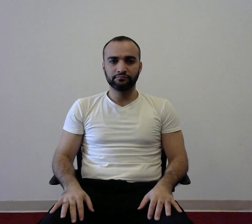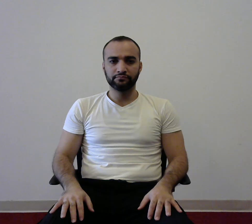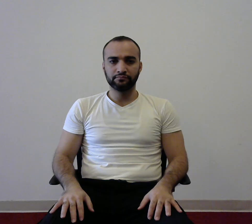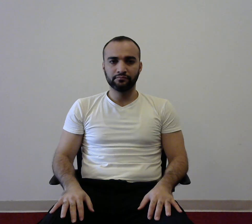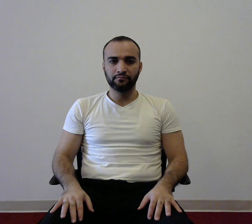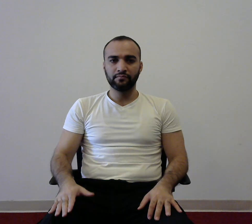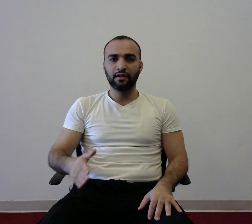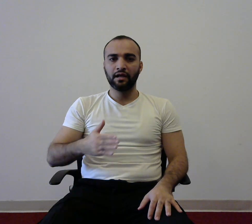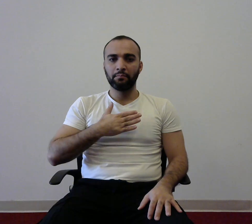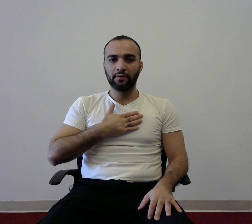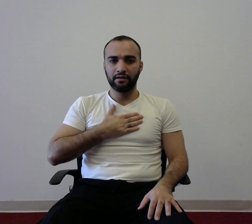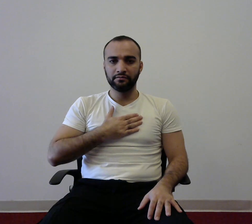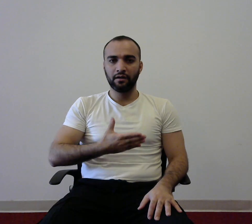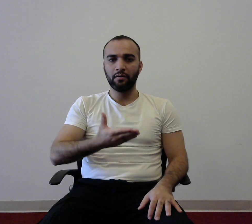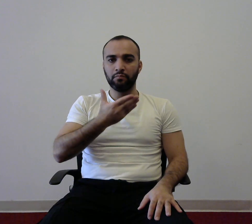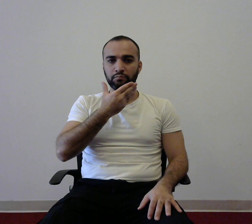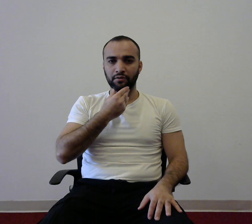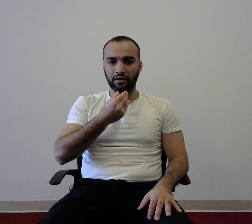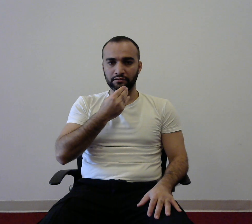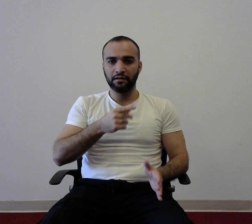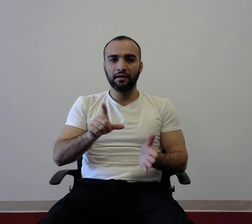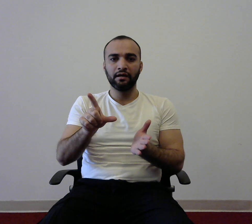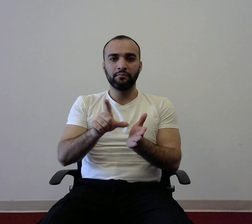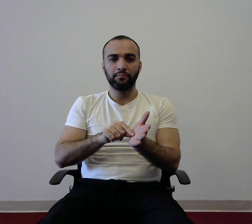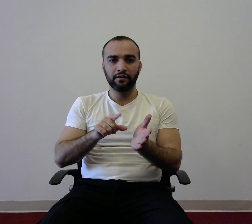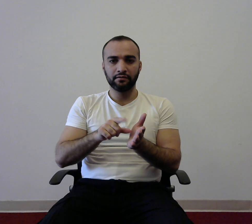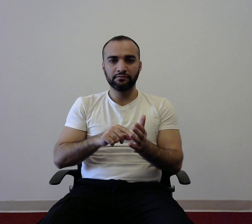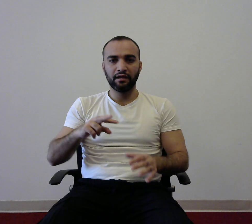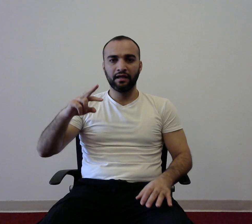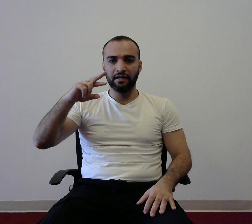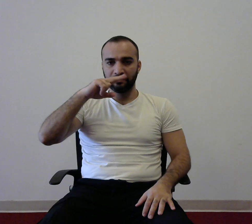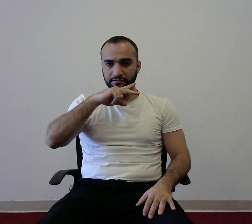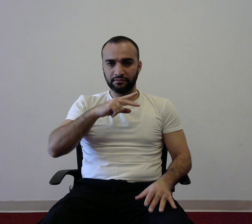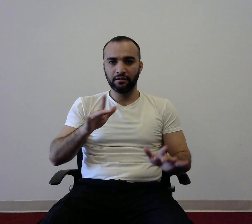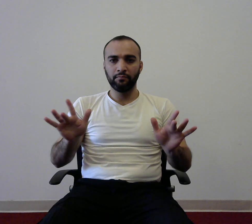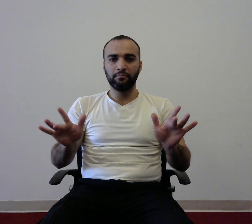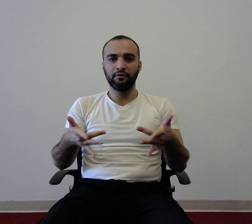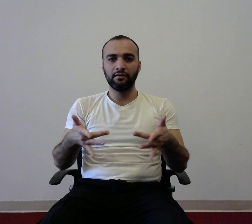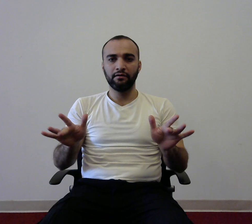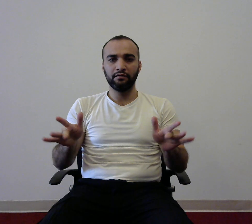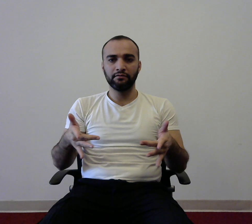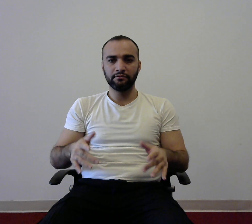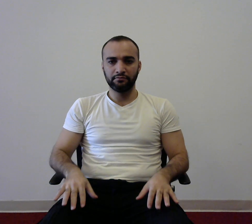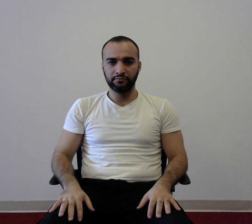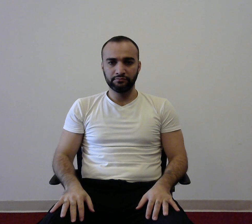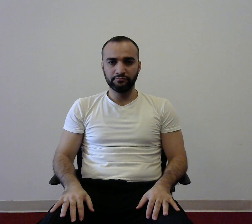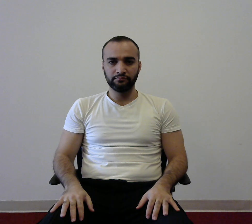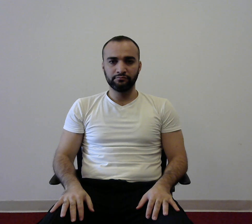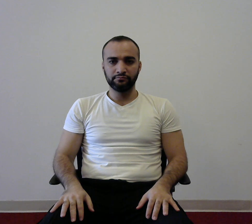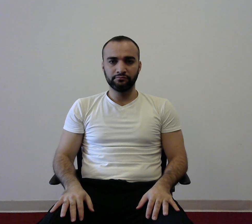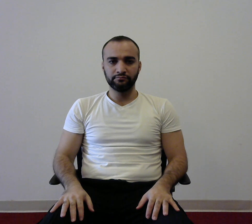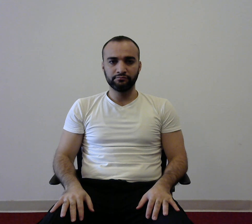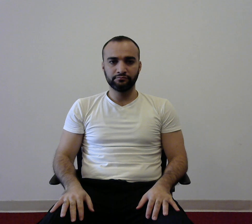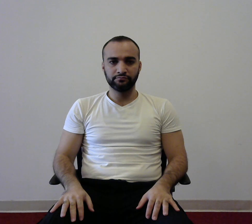Mənim babamın pensiyasını səhv hesablayıblar